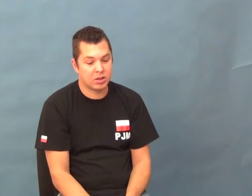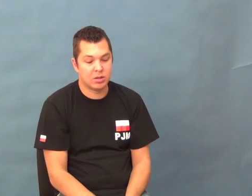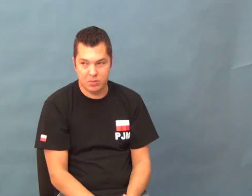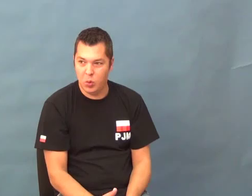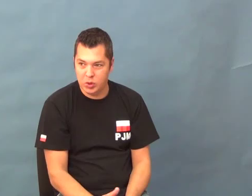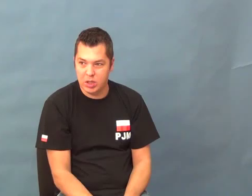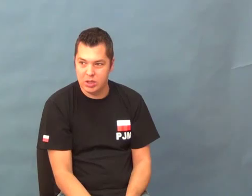Może jest.